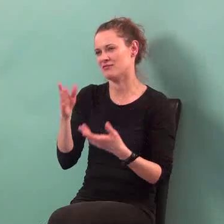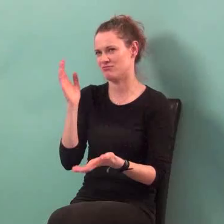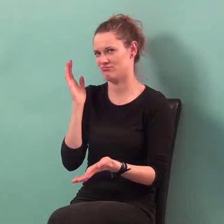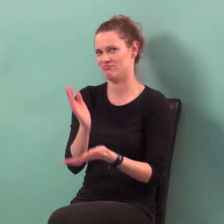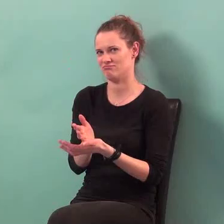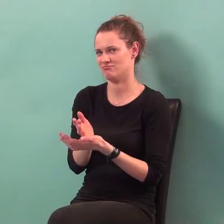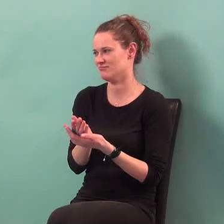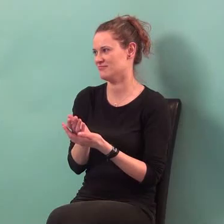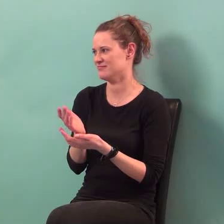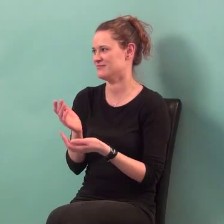Już.